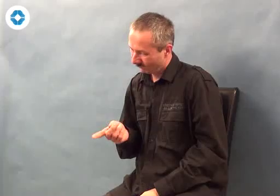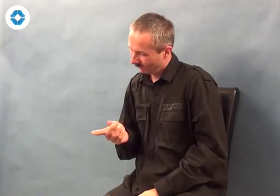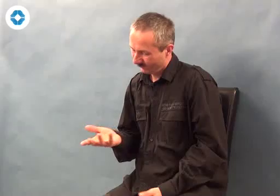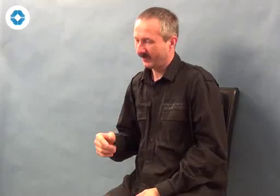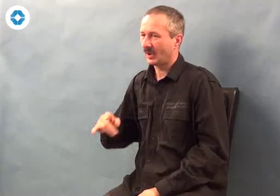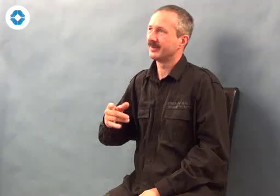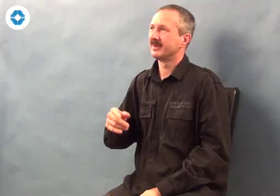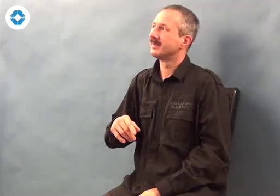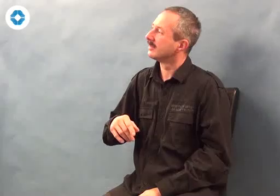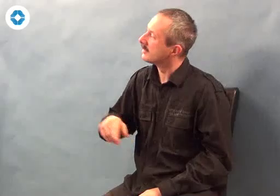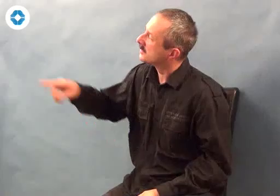Dziecko pokazuje mu coś palcem.